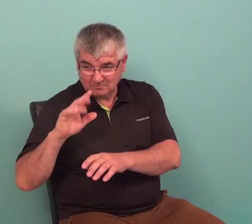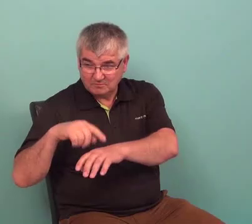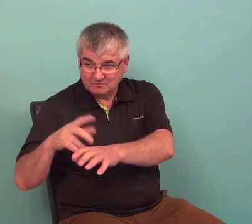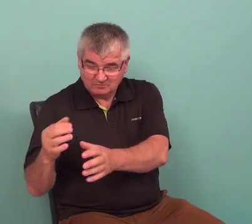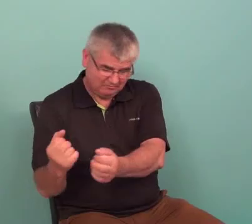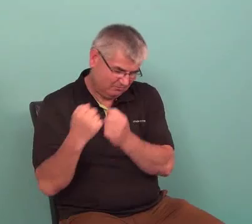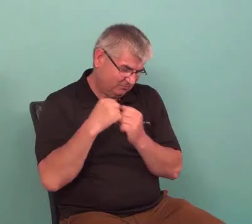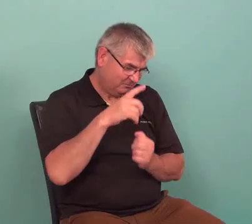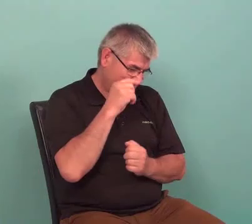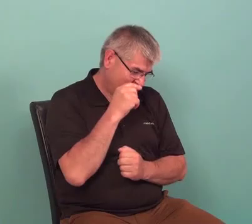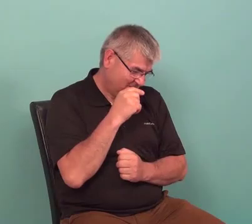Śpi nakryty kołdrą.